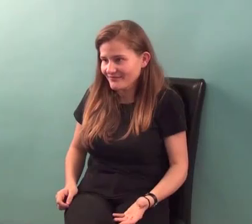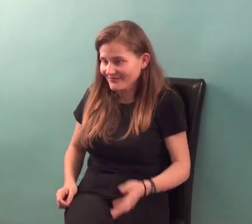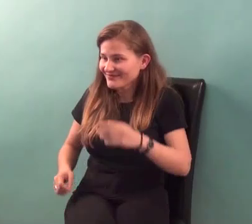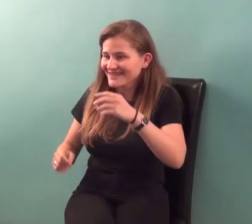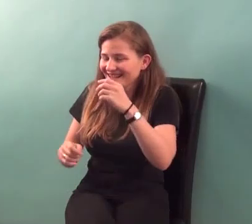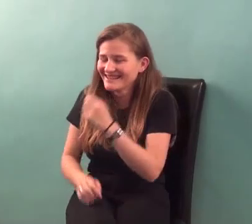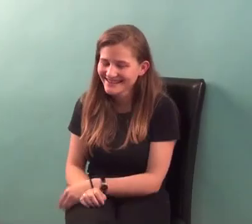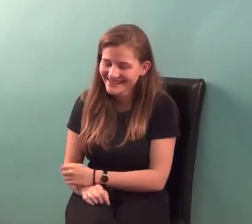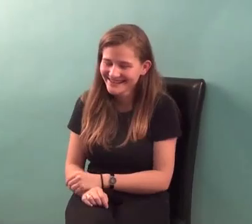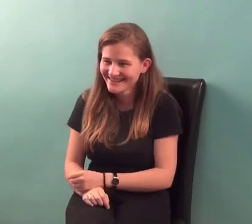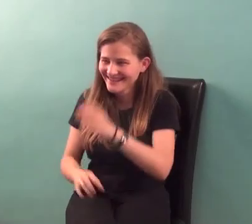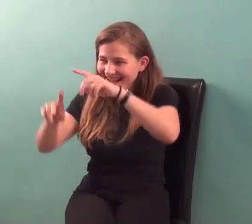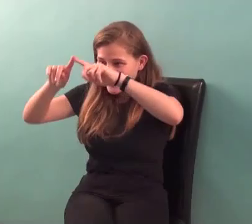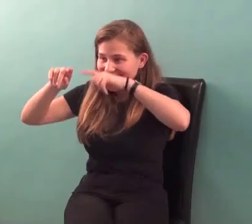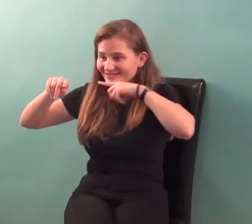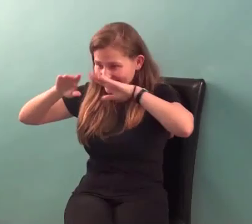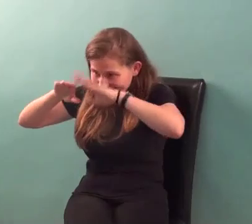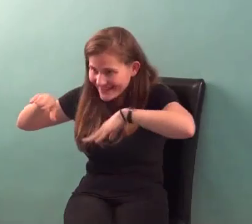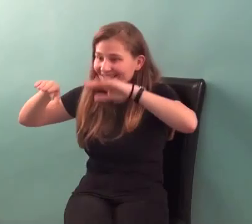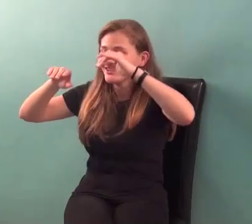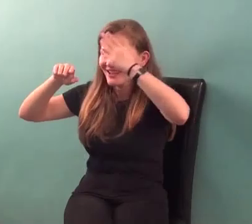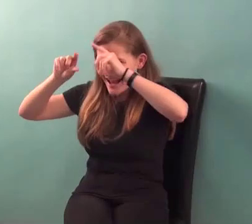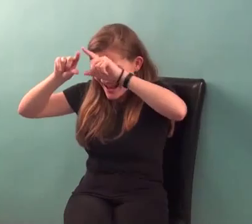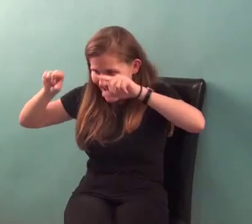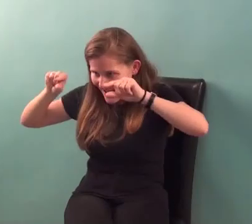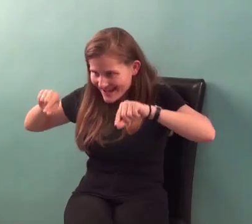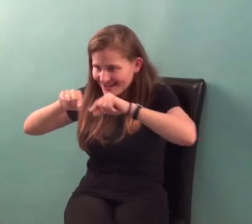Czarny trójkąt na czerwonym tle.